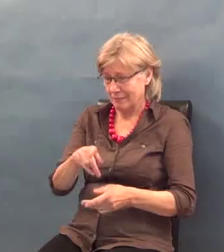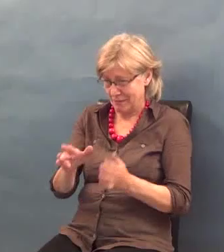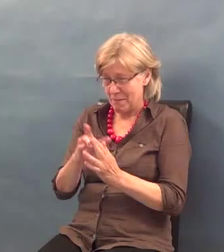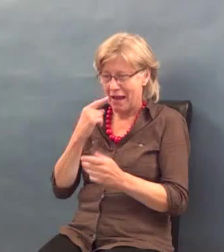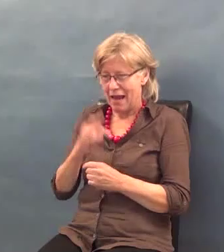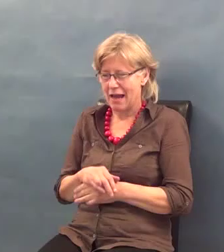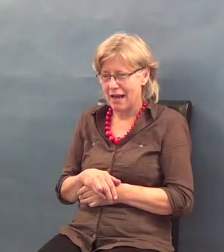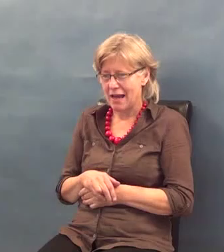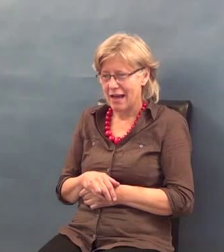To jest bajka.